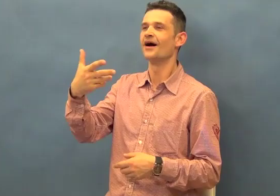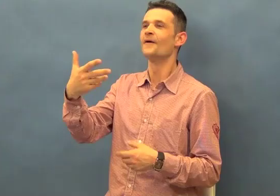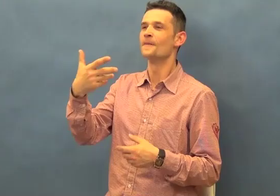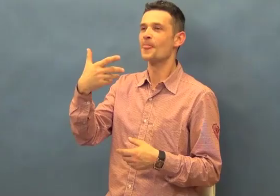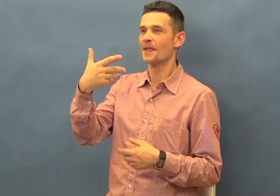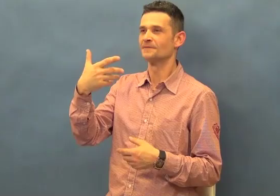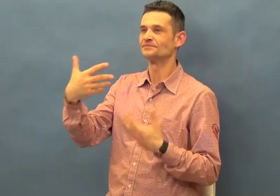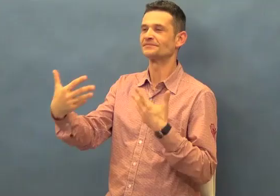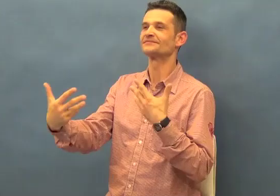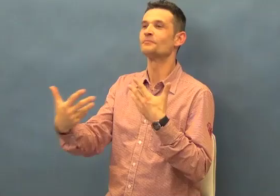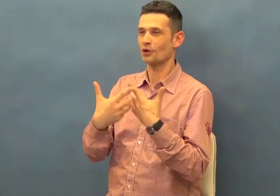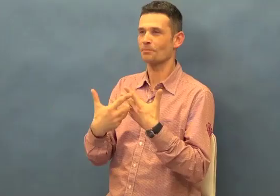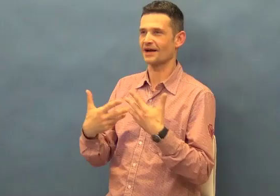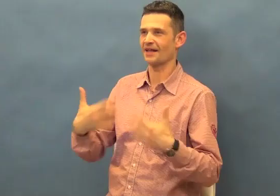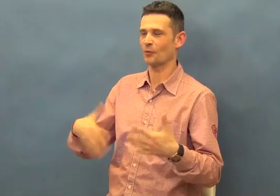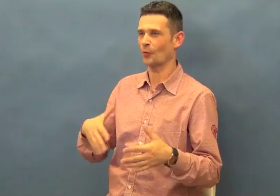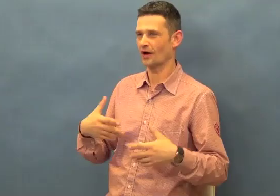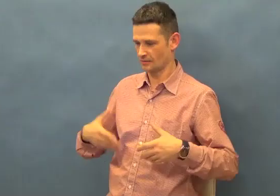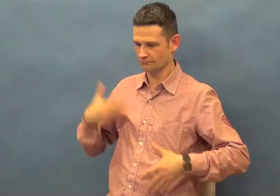Promieniowanie - łał.